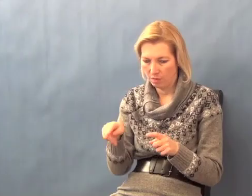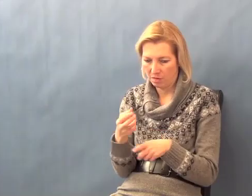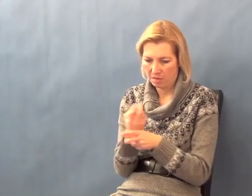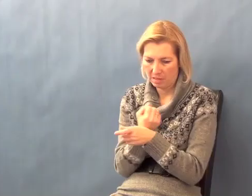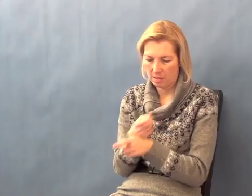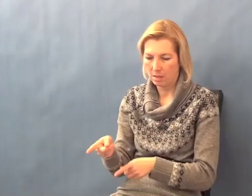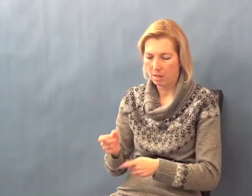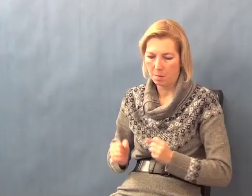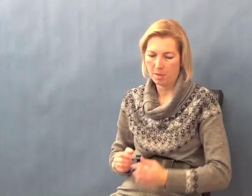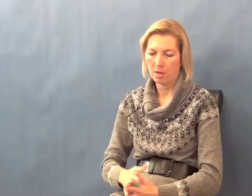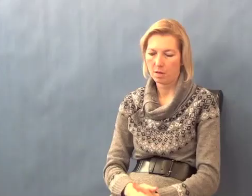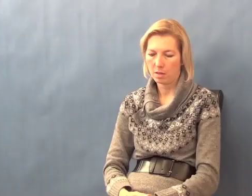Wykrzyknik, trucizna?